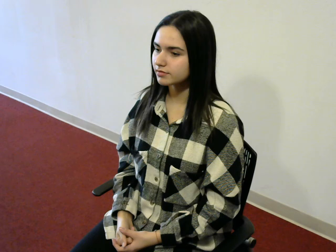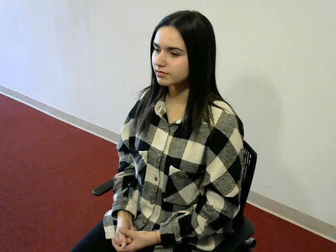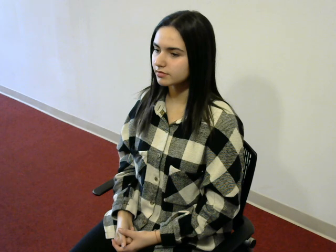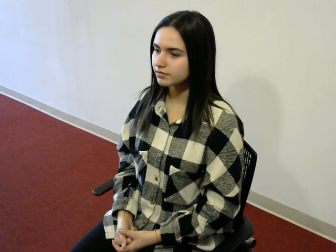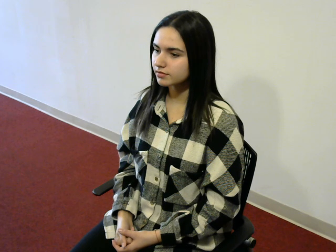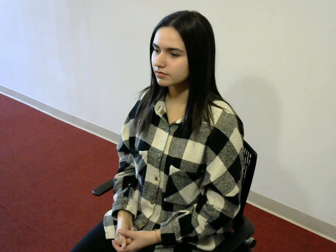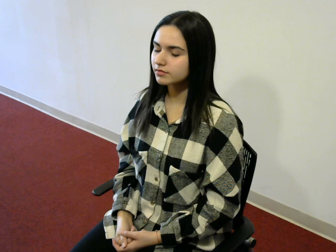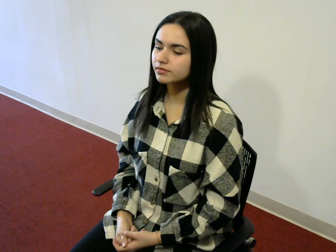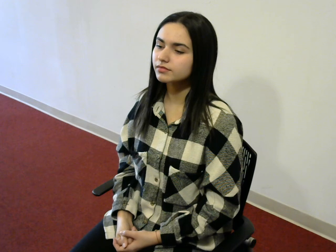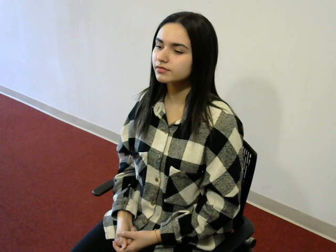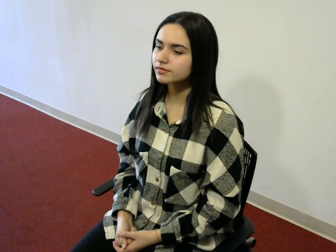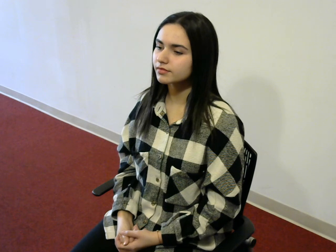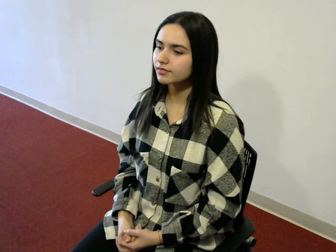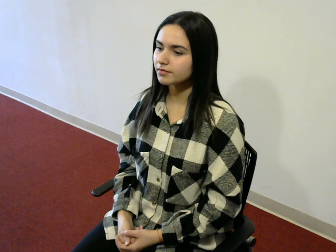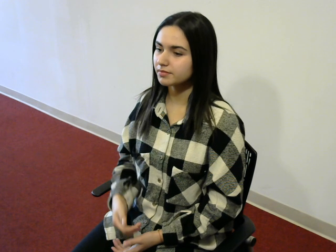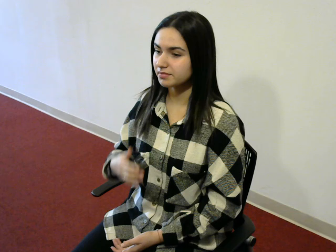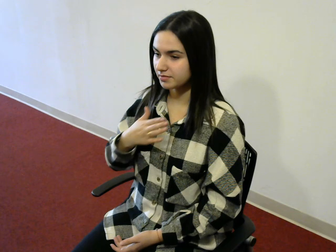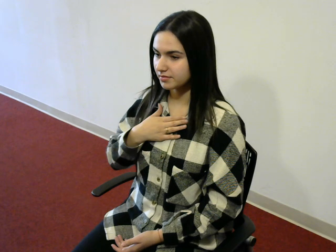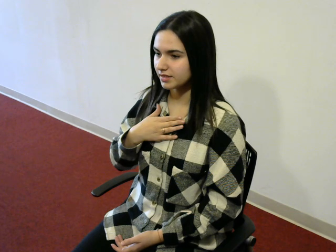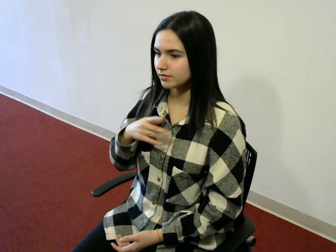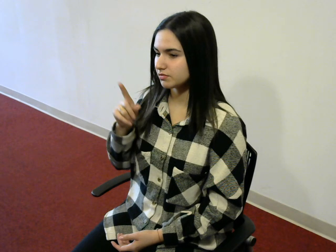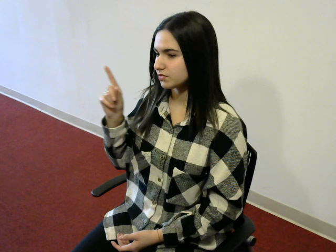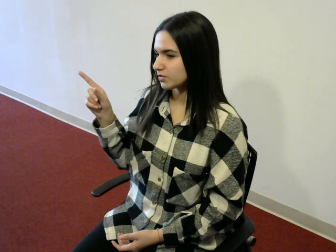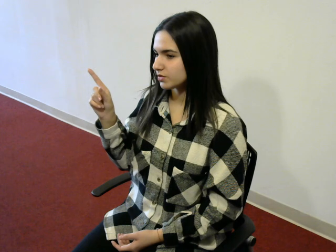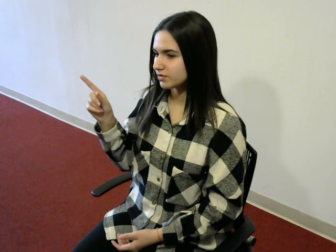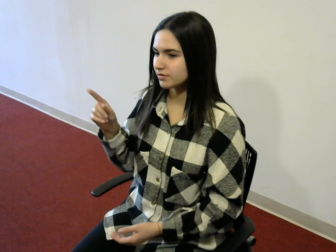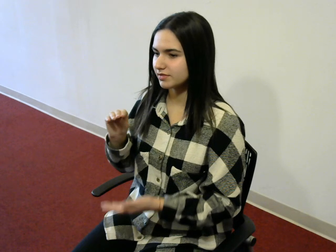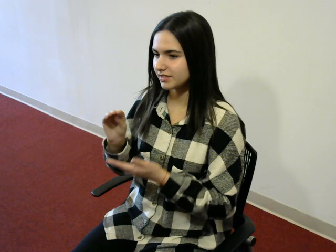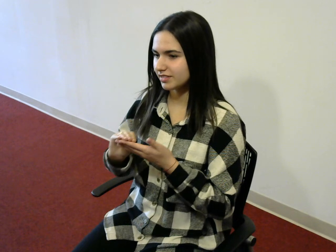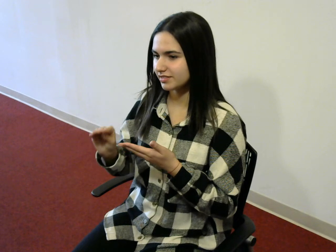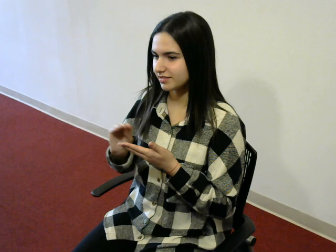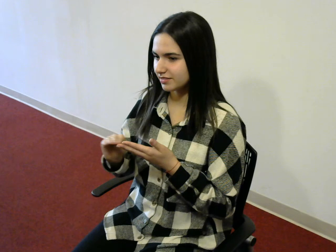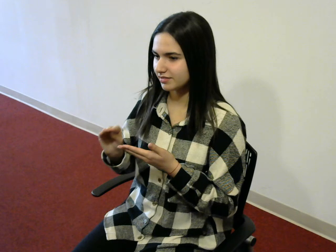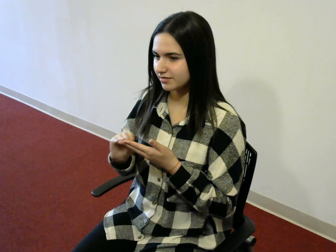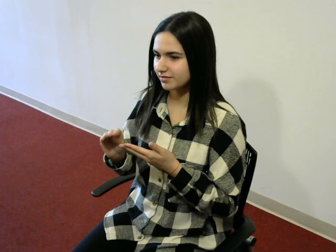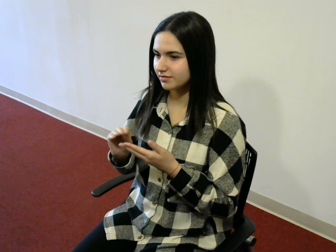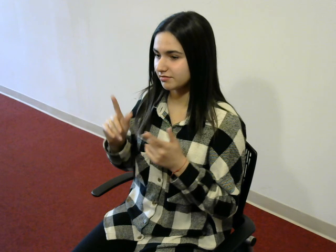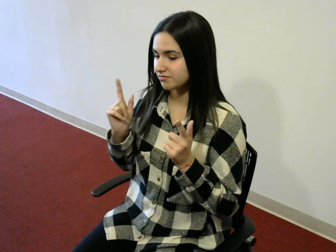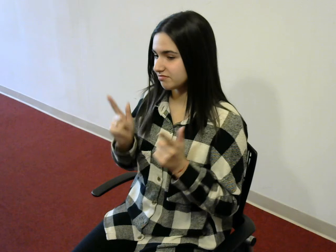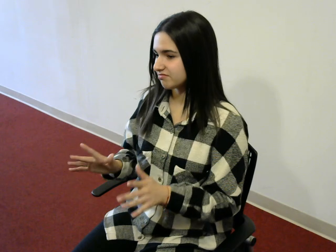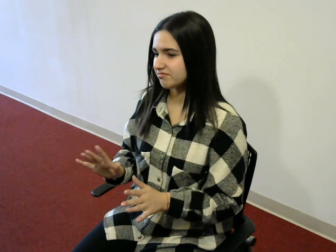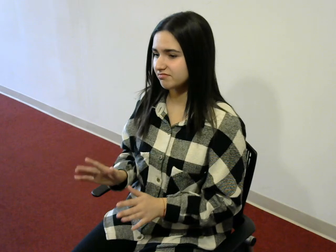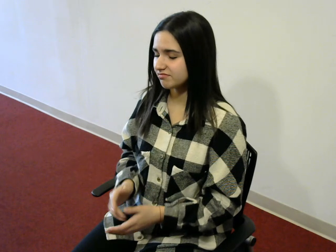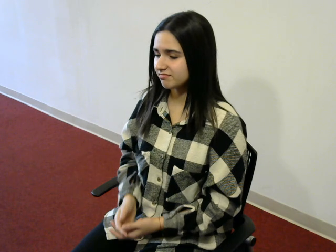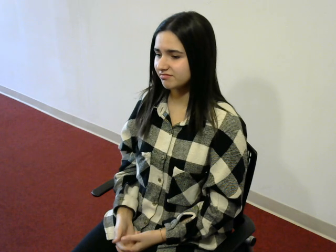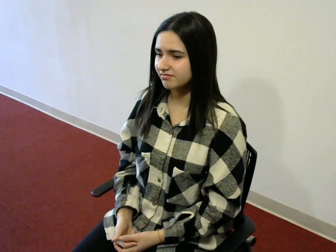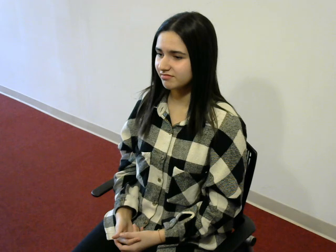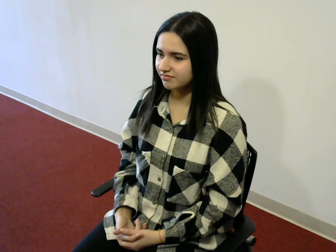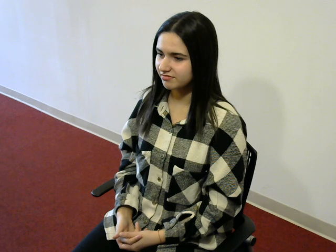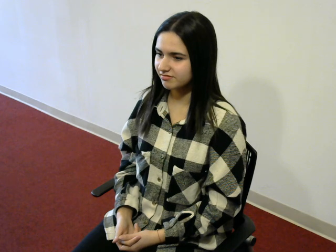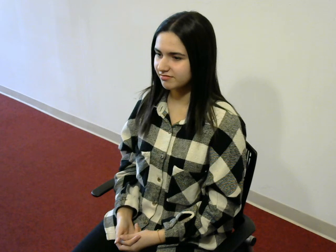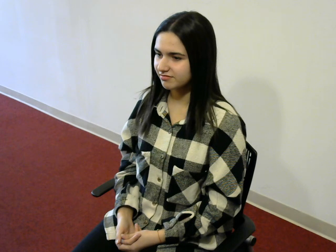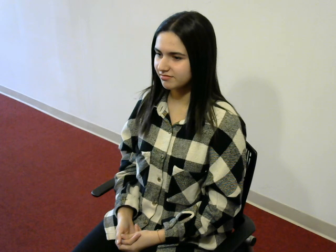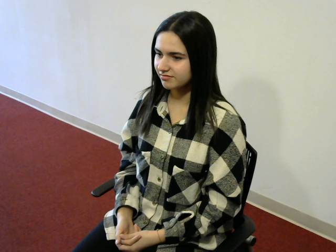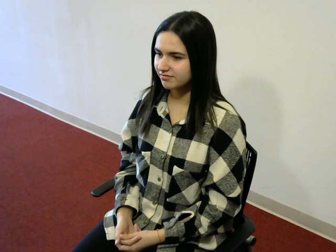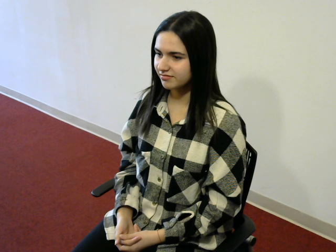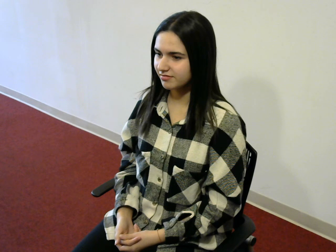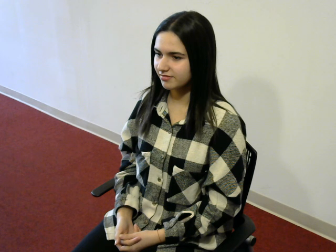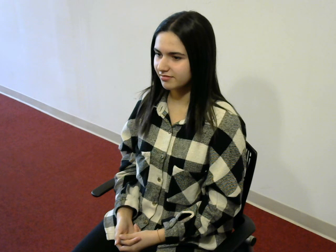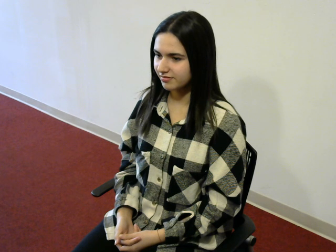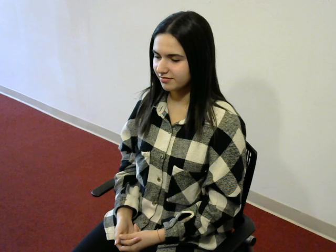Mən onun yazdıqları ilə razı deyiləm